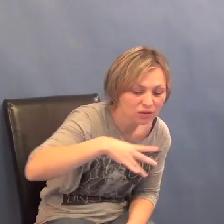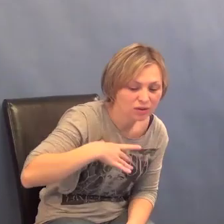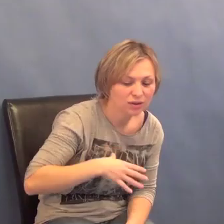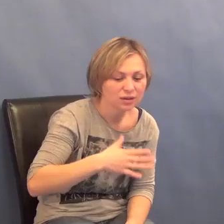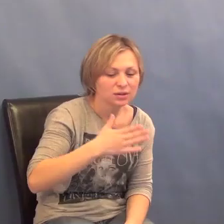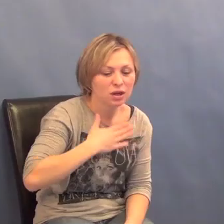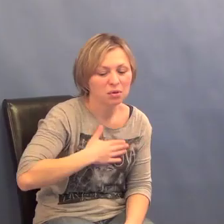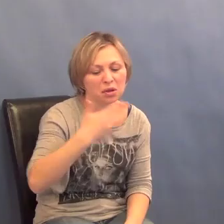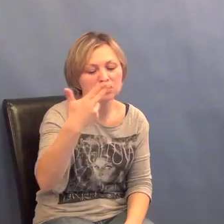Sobota albo niedziela.